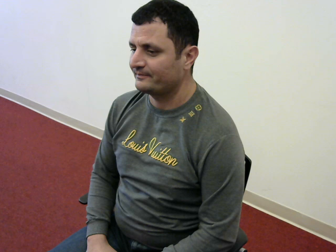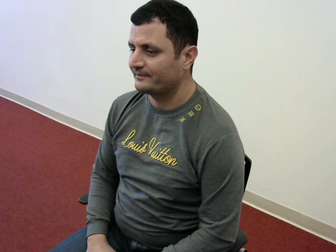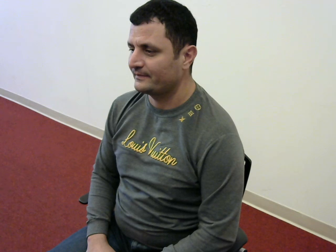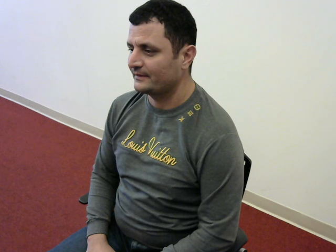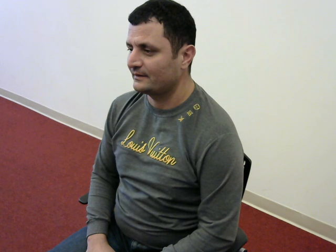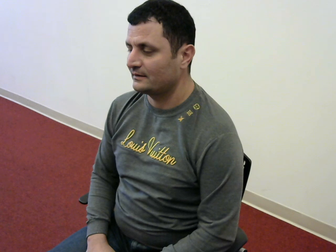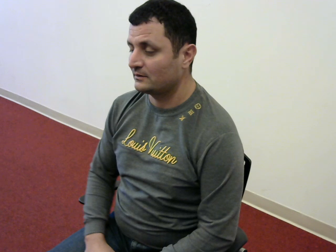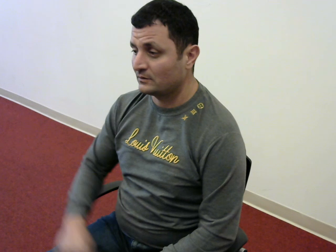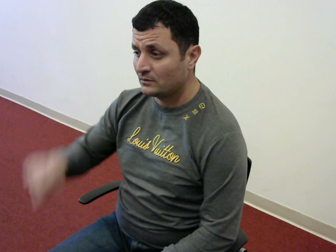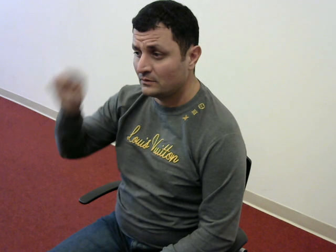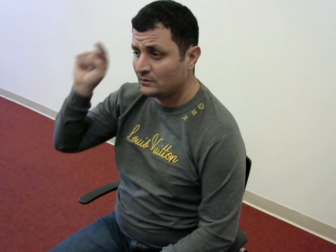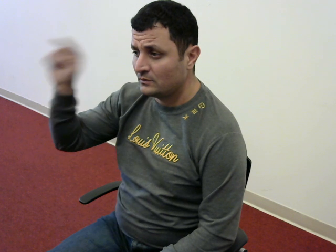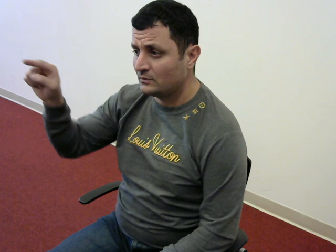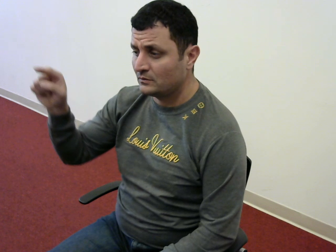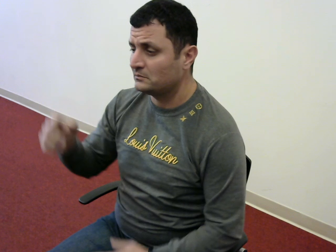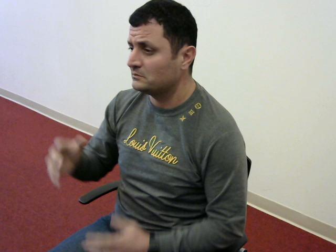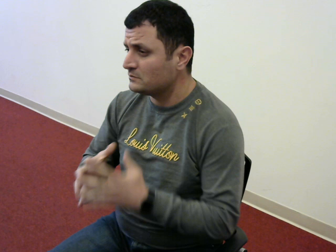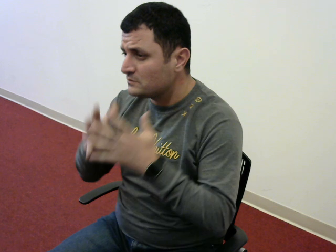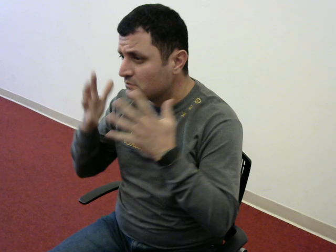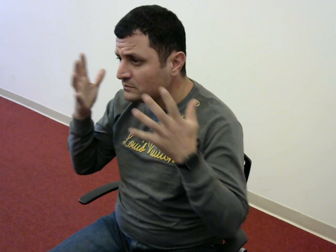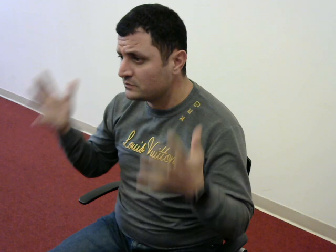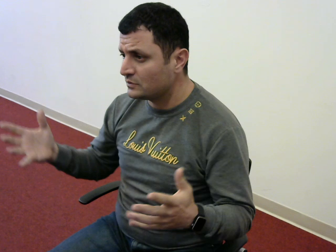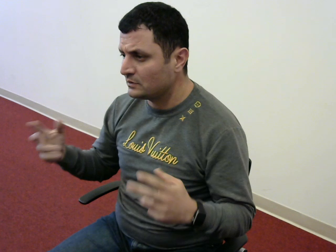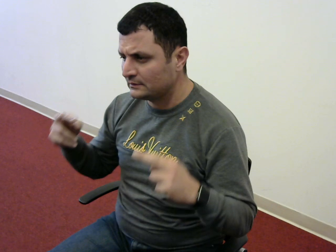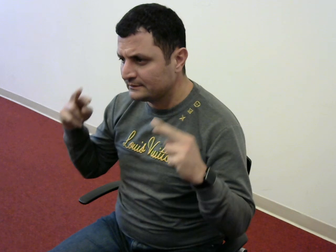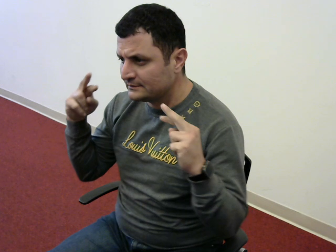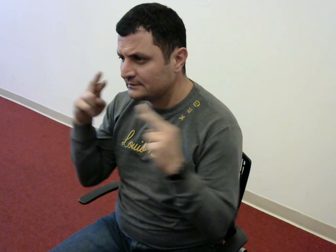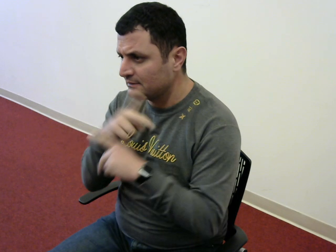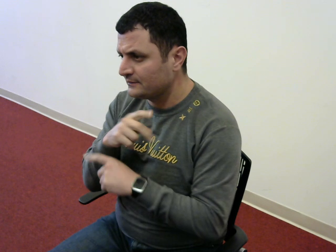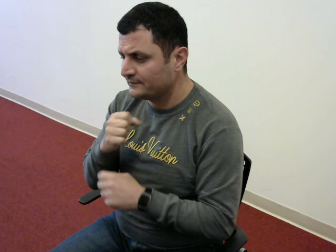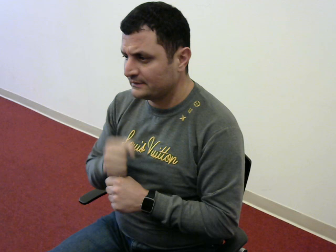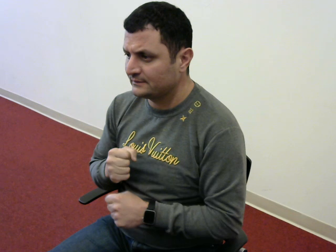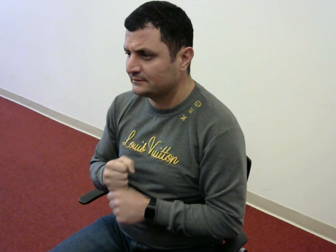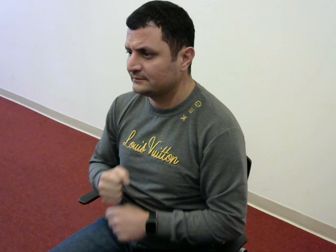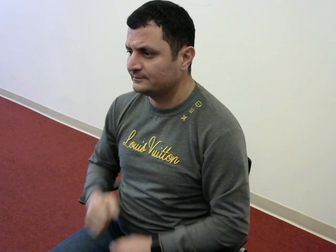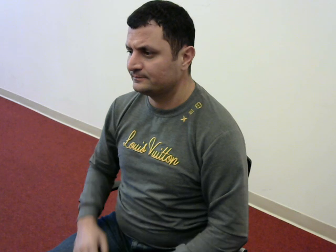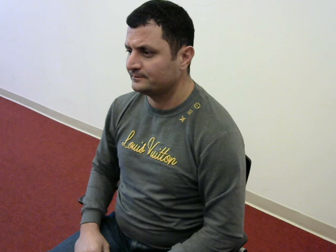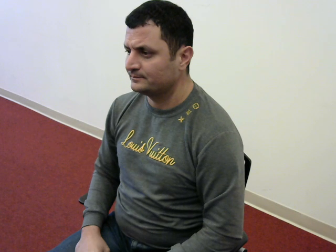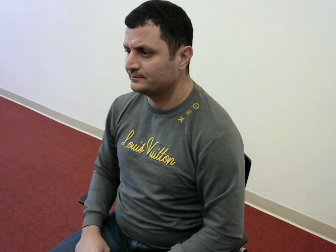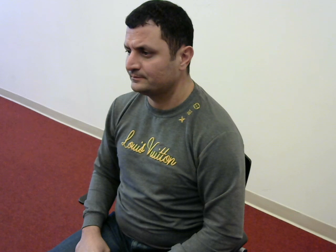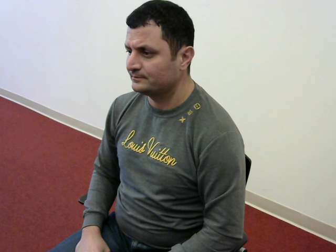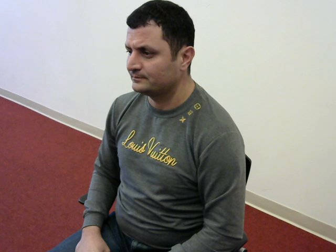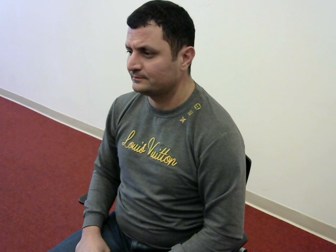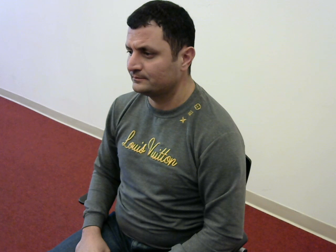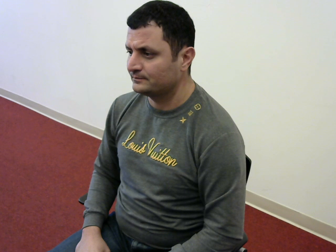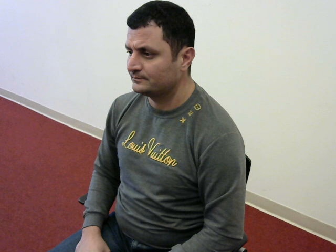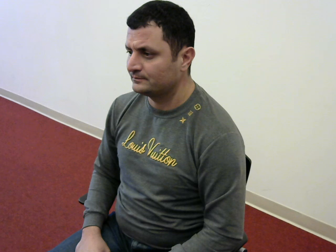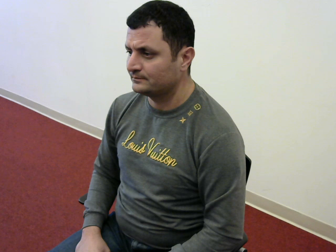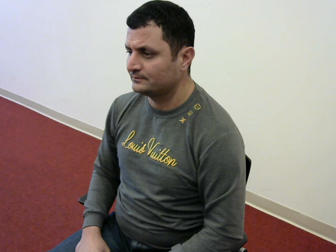O böyük səhv edib